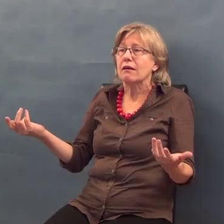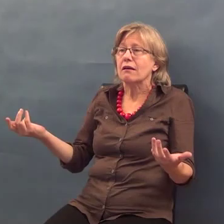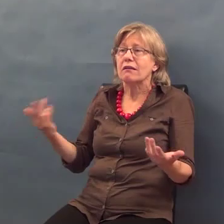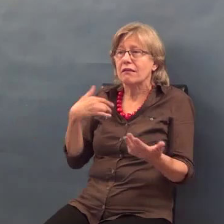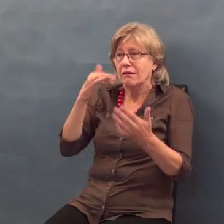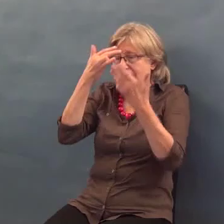Nie wiem.